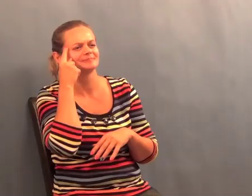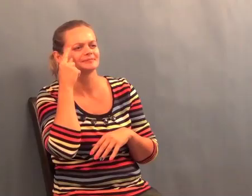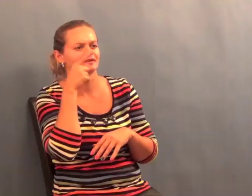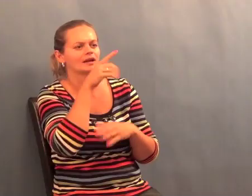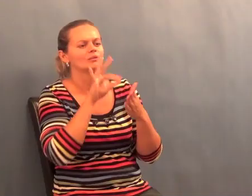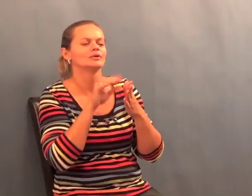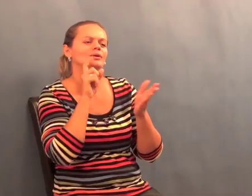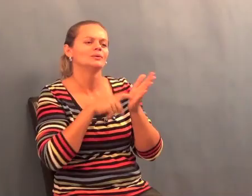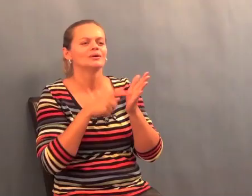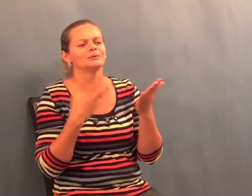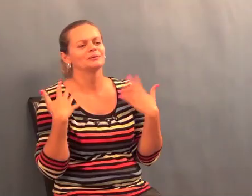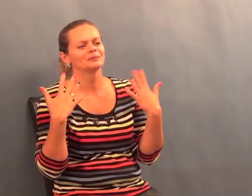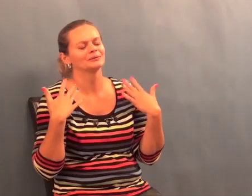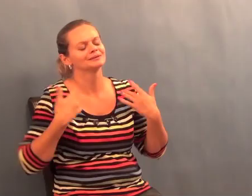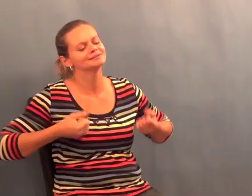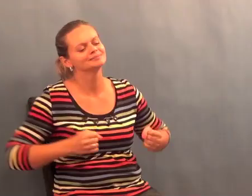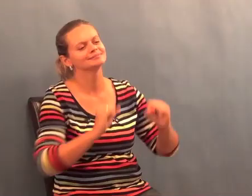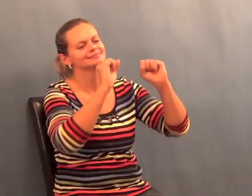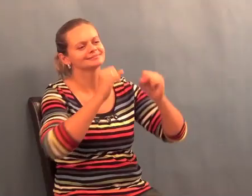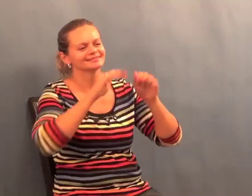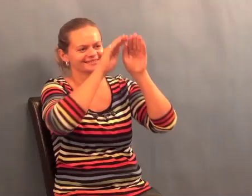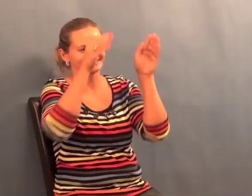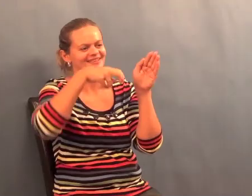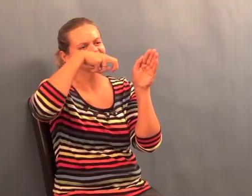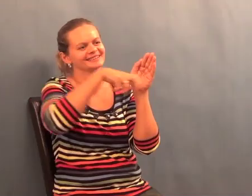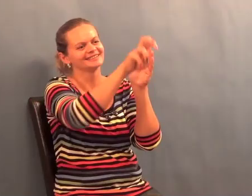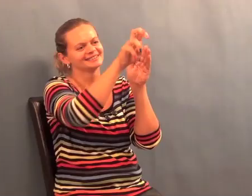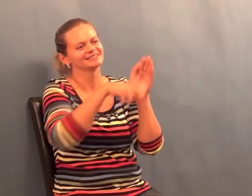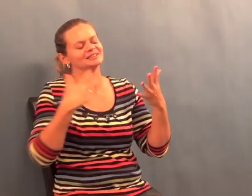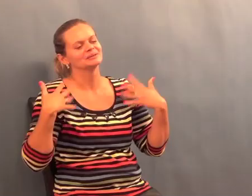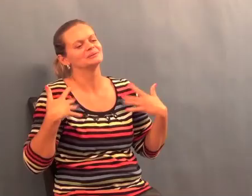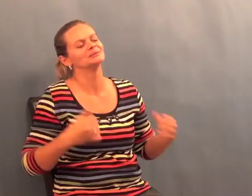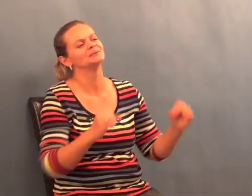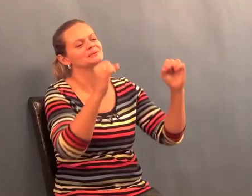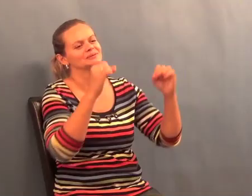Akurat kurczaczek huśtał się na huśtawce umieszczonej w klatce.